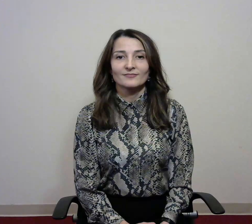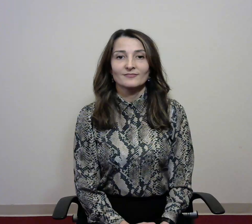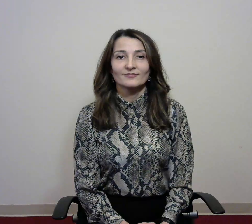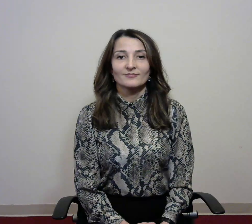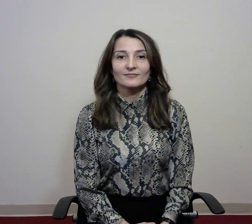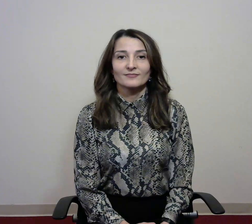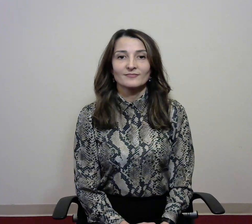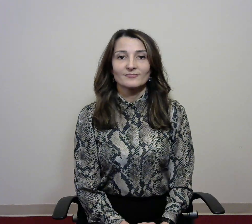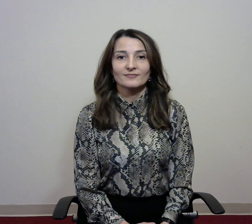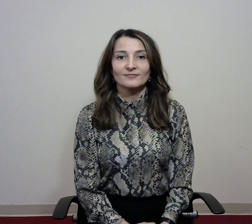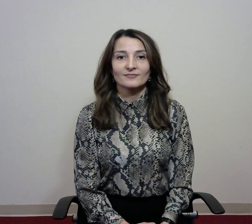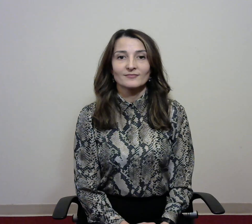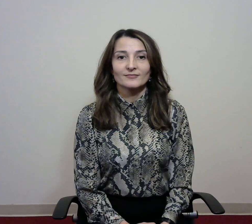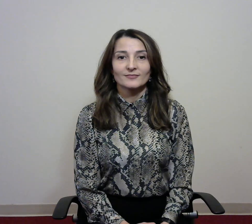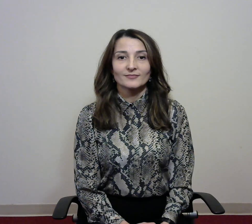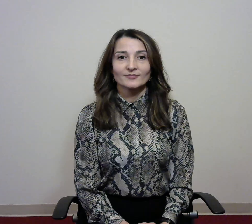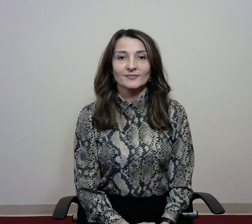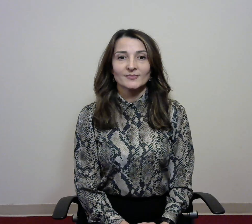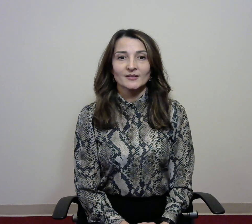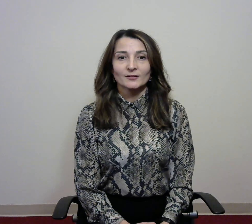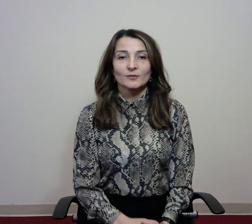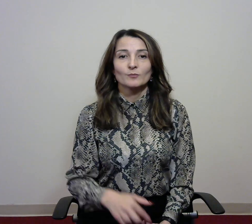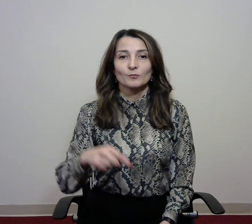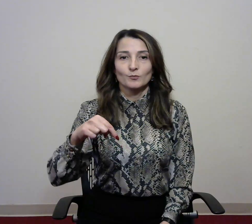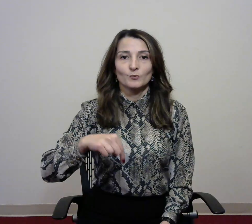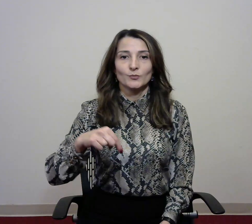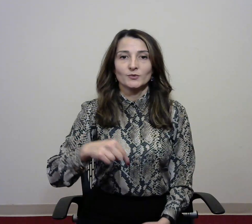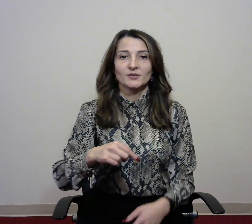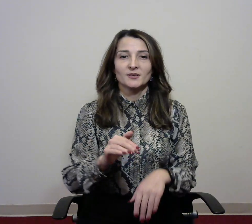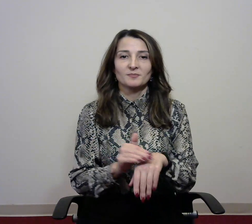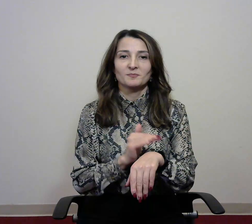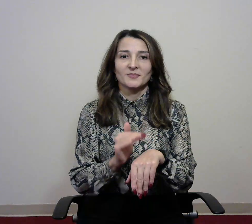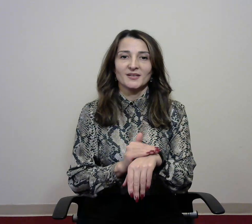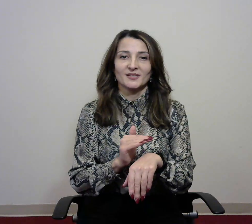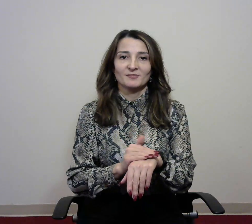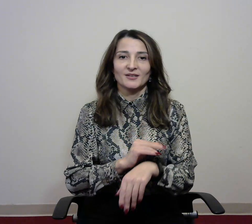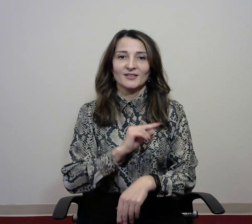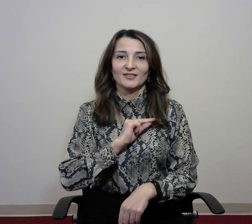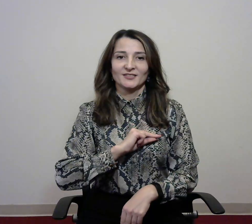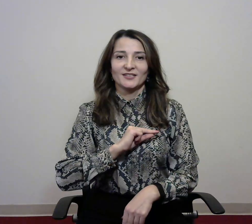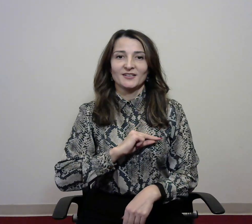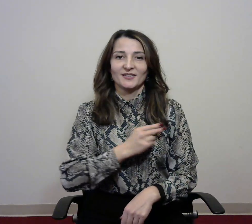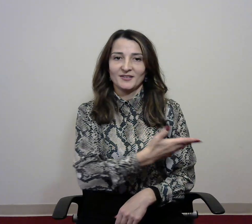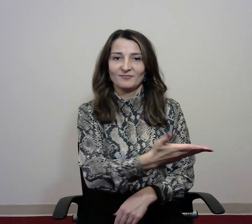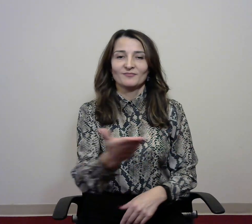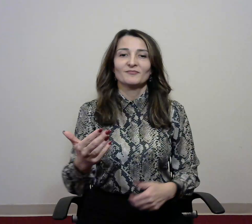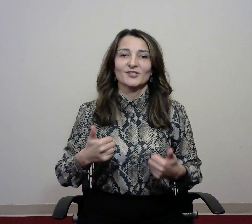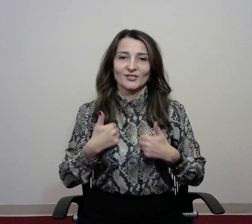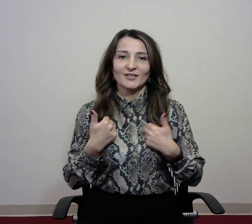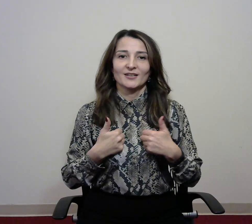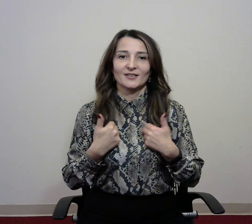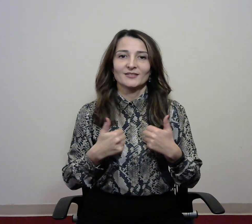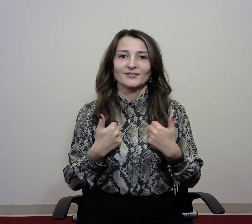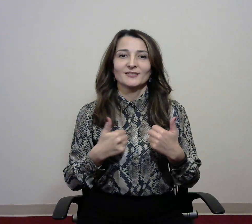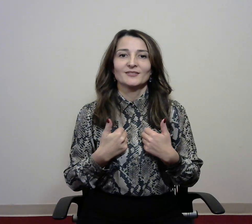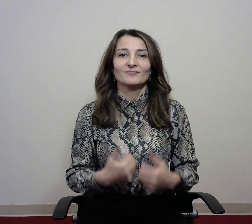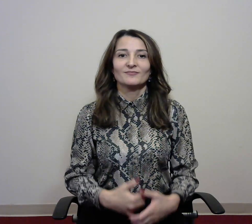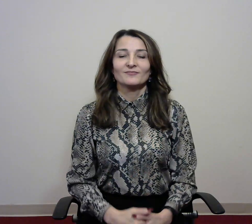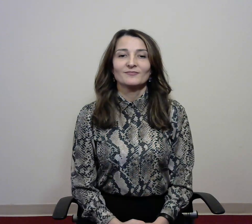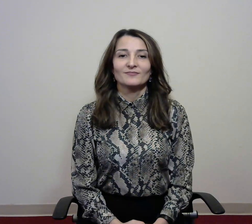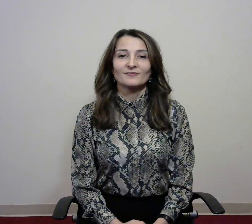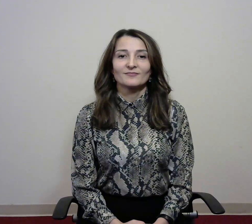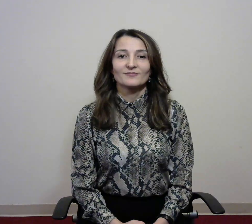Burda mehriban işçilər çalışır